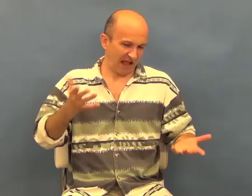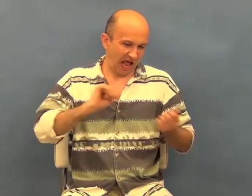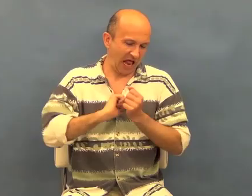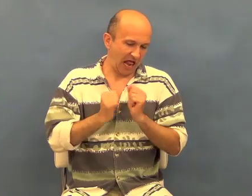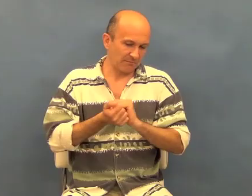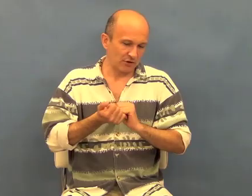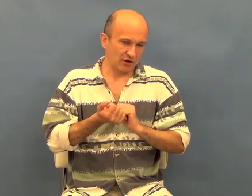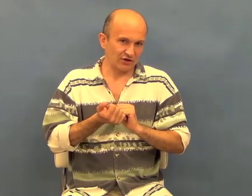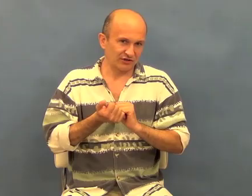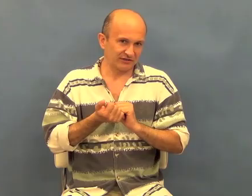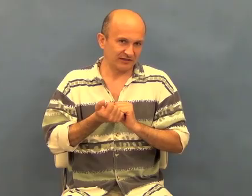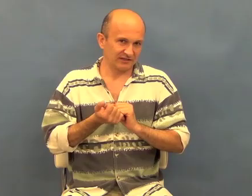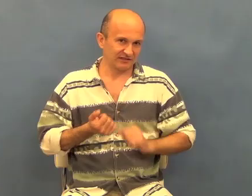Albo...